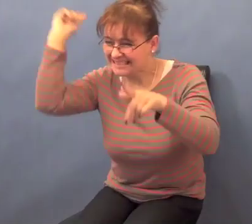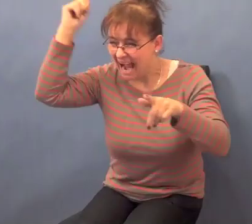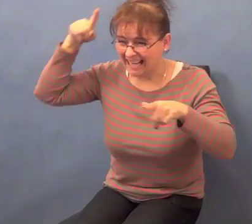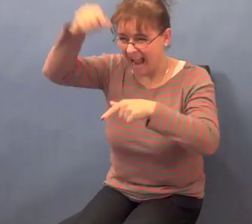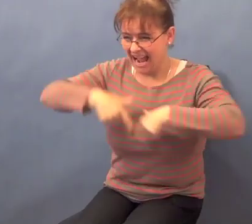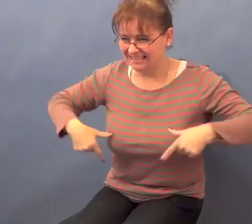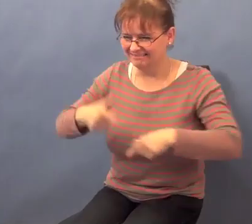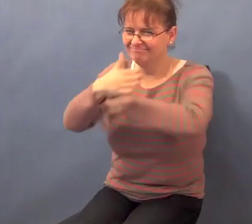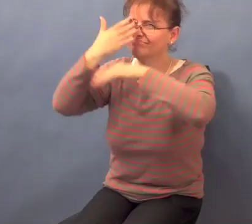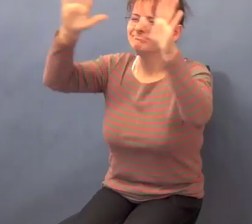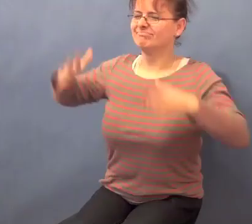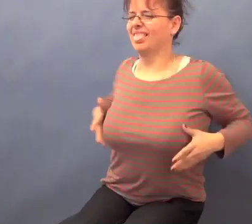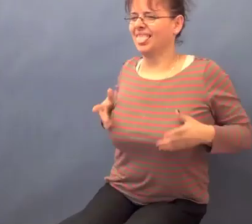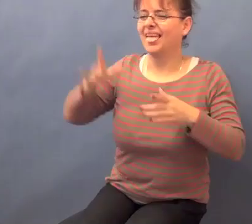Tam na plaży jest zakaz noszenia bikini, żeby się pokazywać.